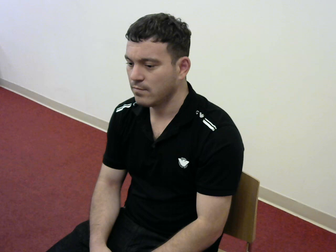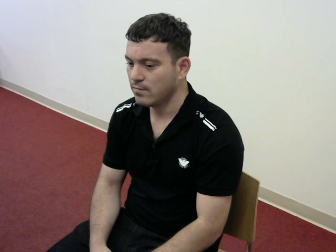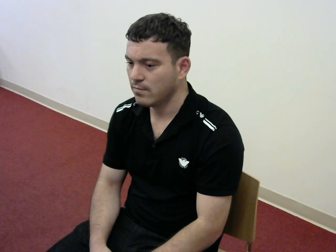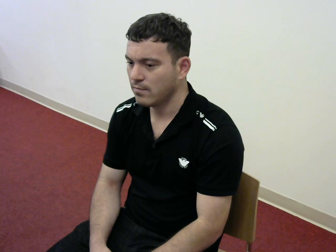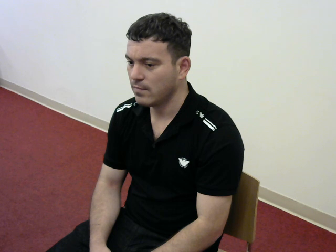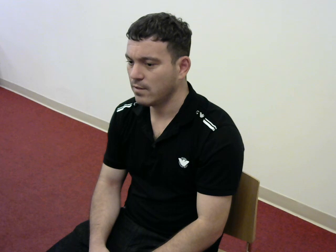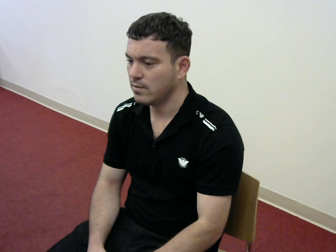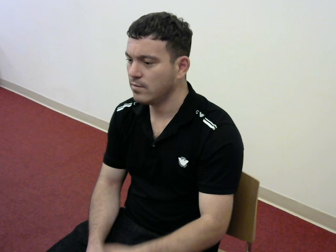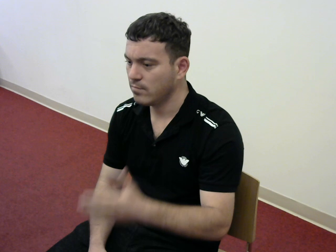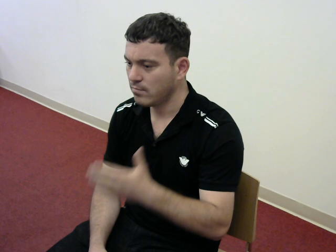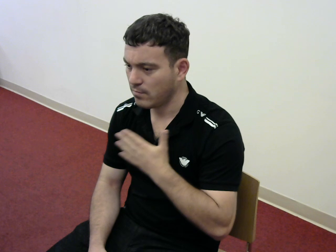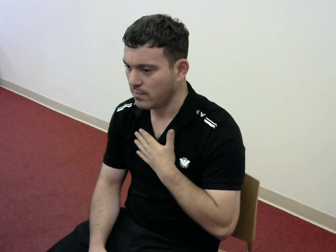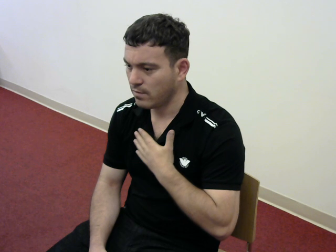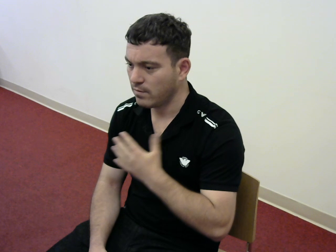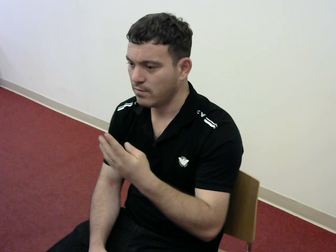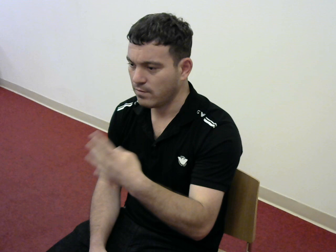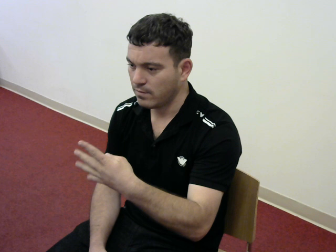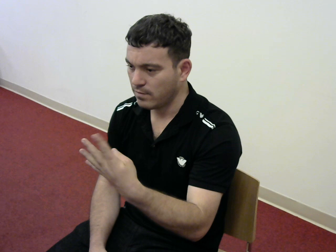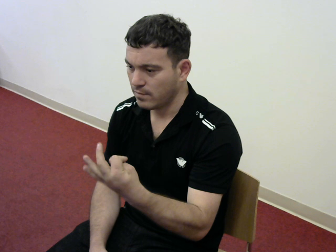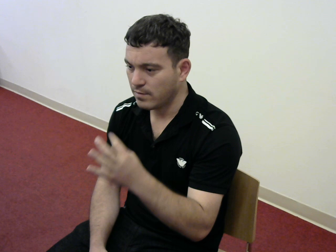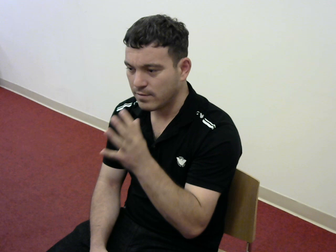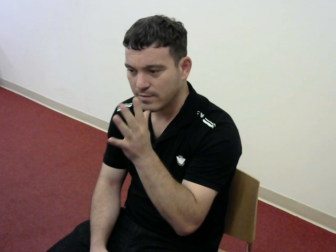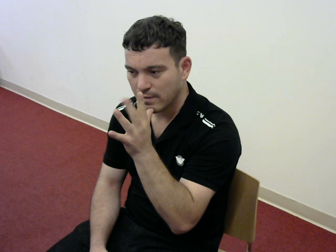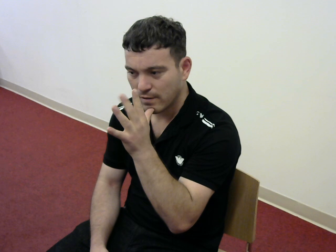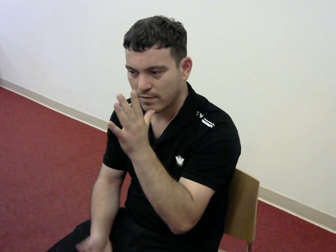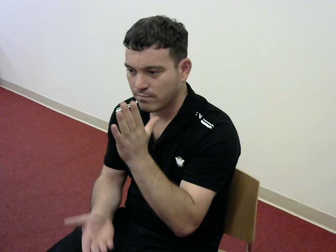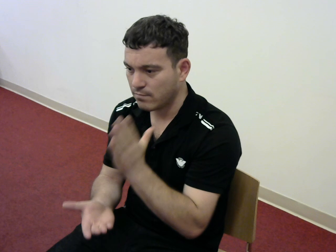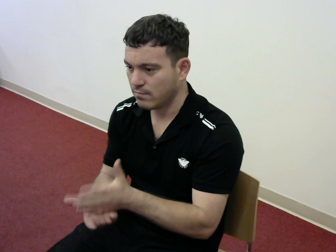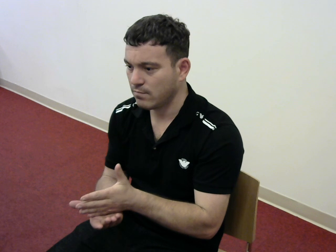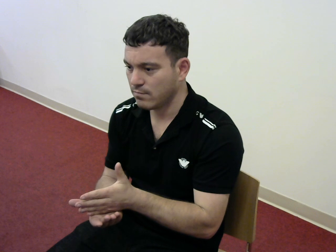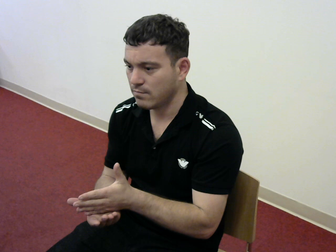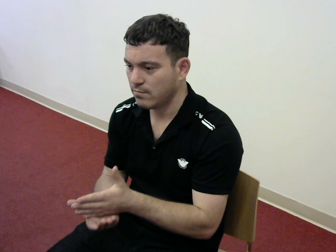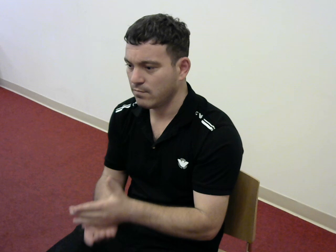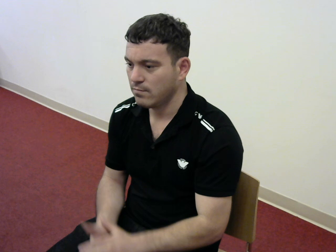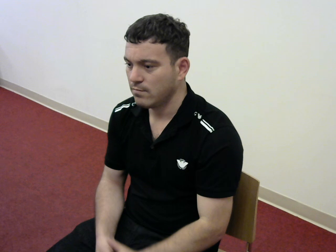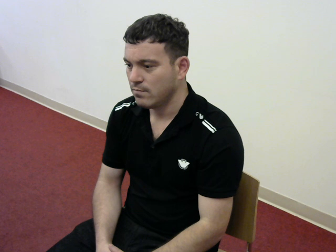Mənim 43 yaşım var